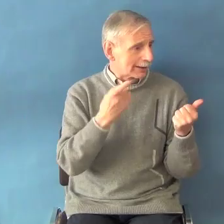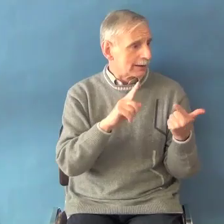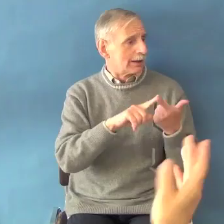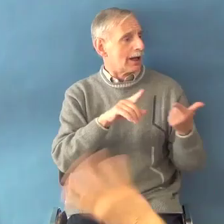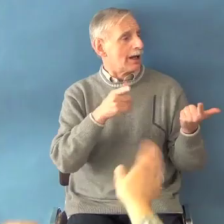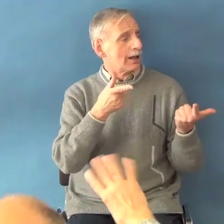Po drugie...